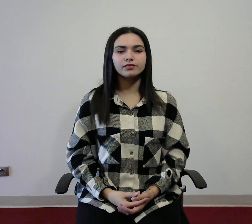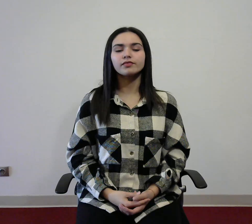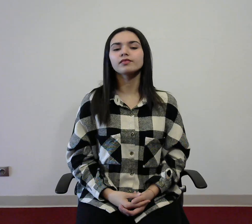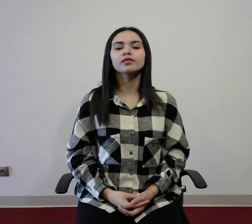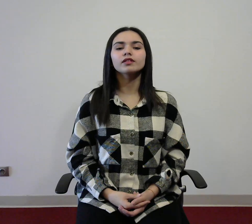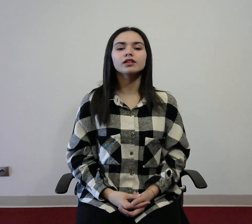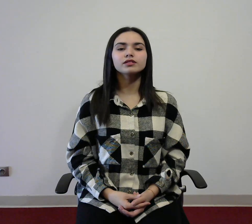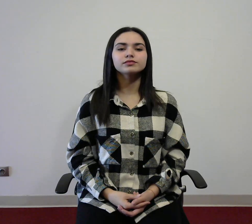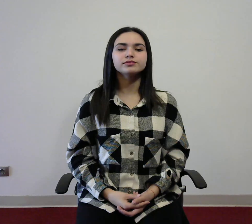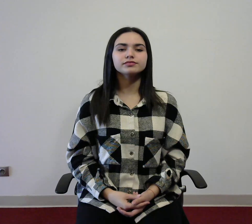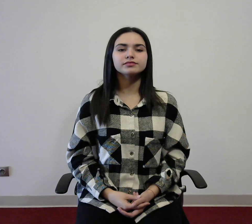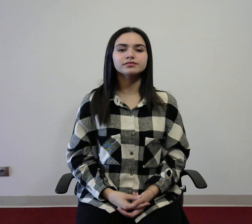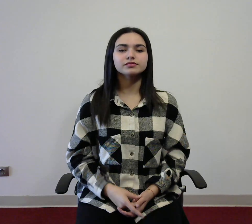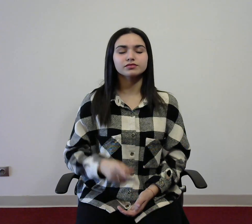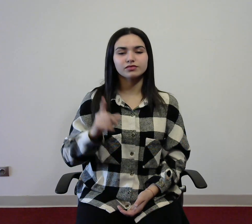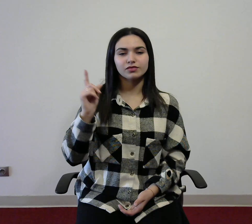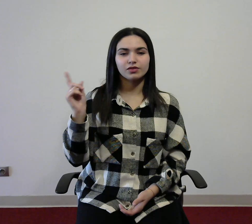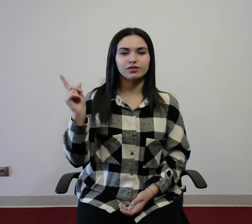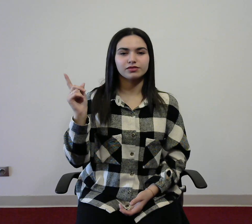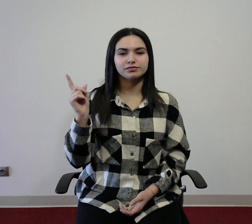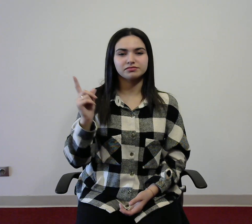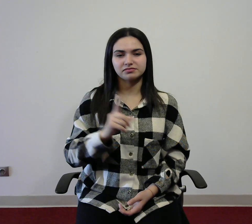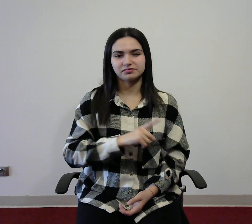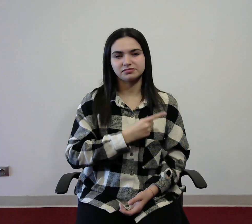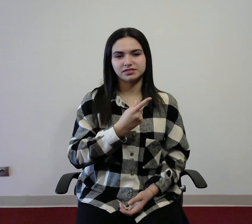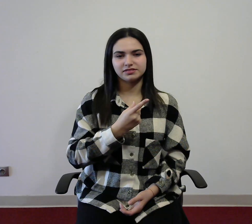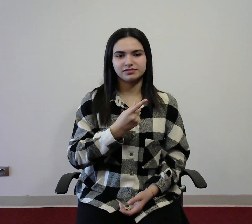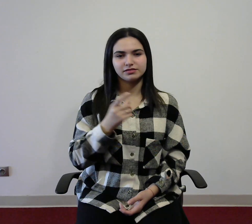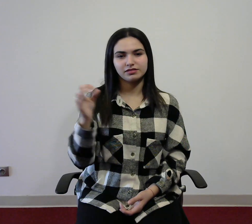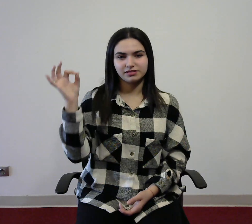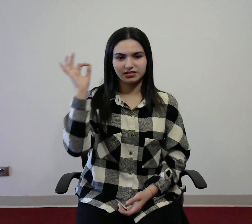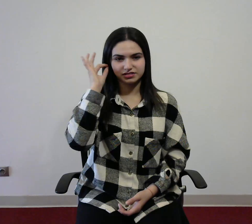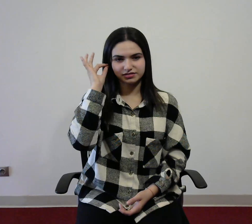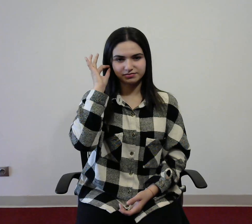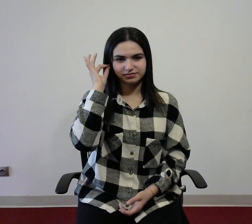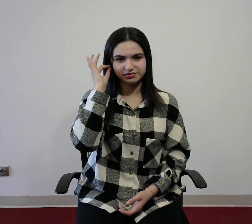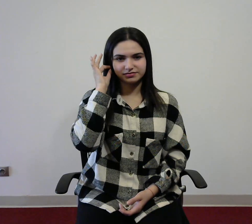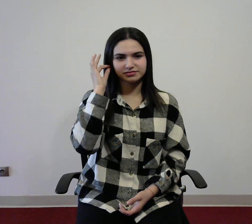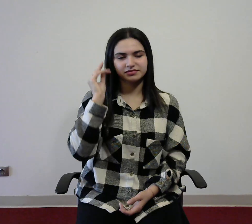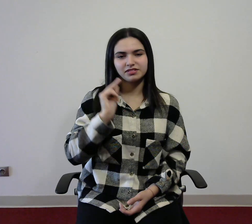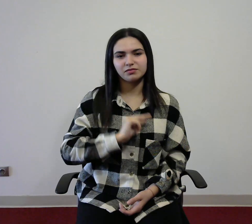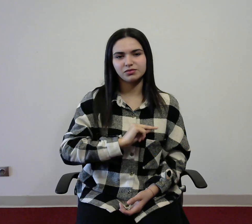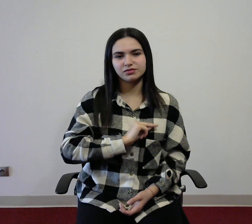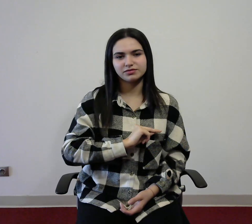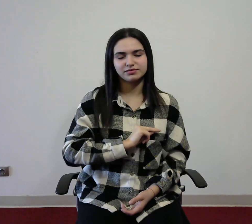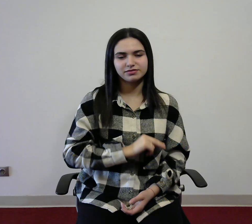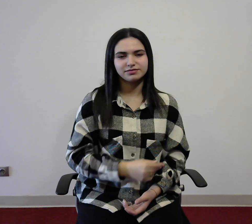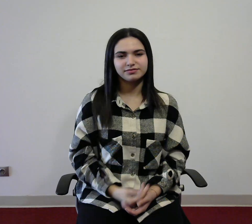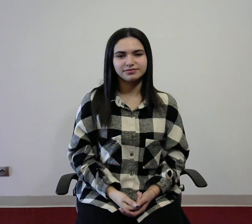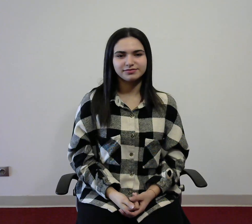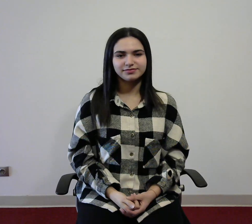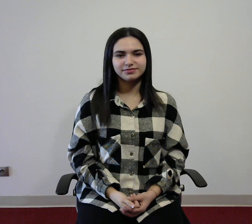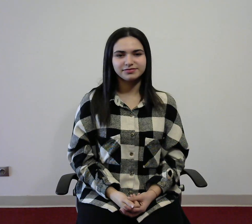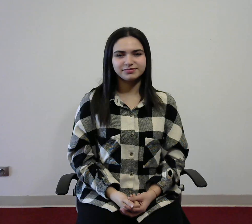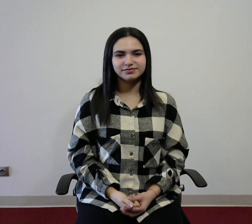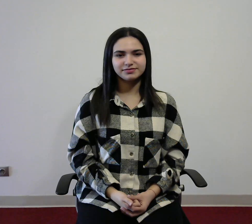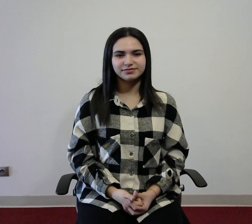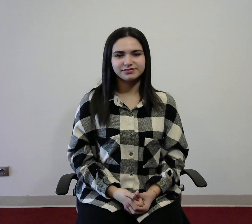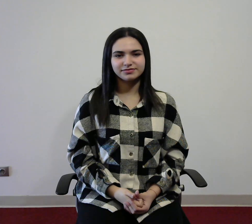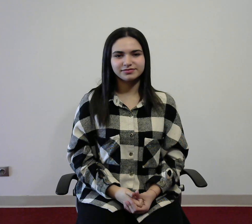Orda professional həkimlər çalışır